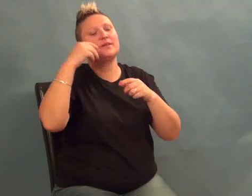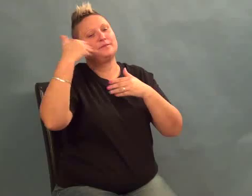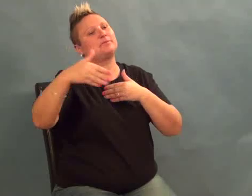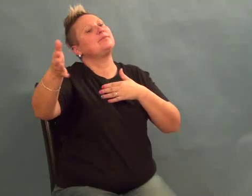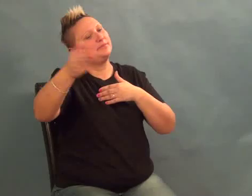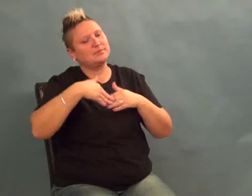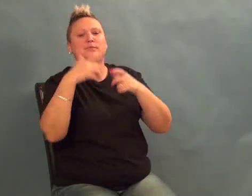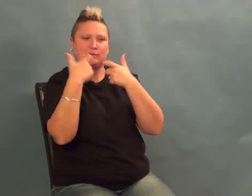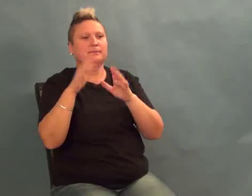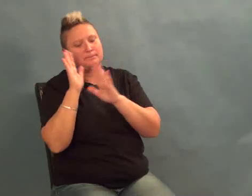Zamykają drzwi, koniec.